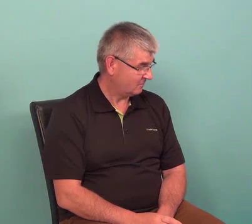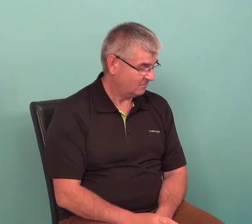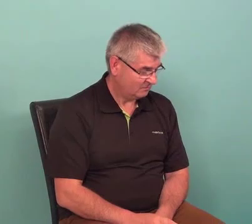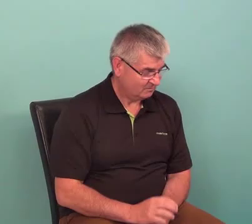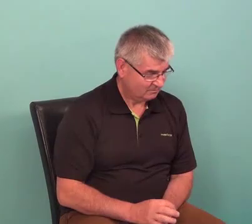Dobrze.